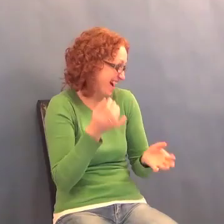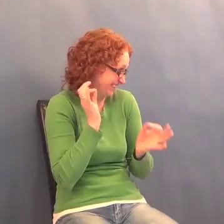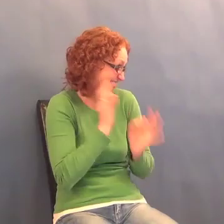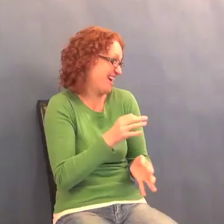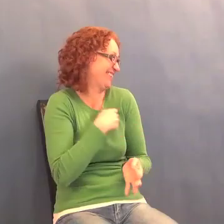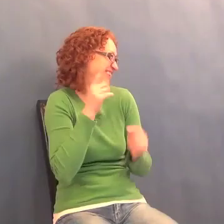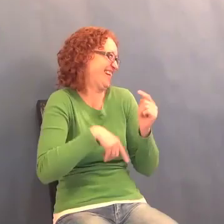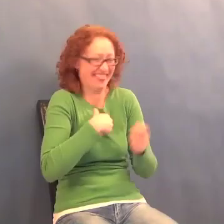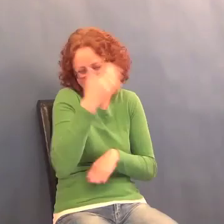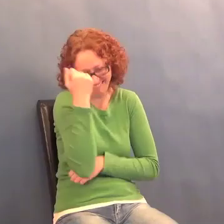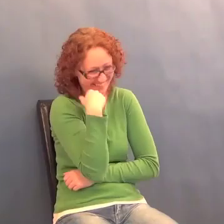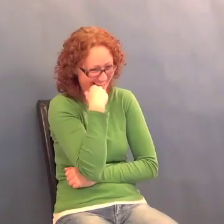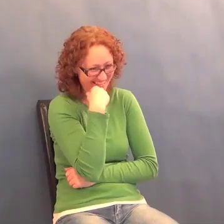Ja nie wiem, czy dobrze, czy źle.